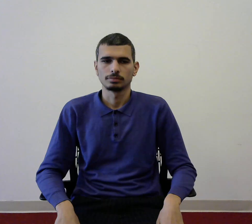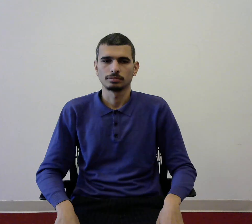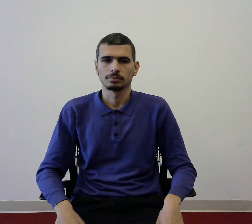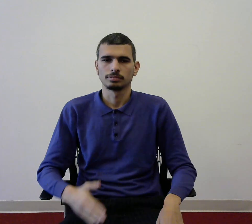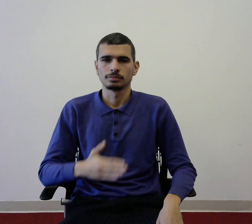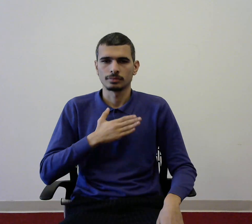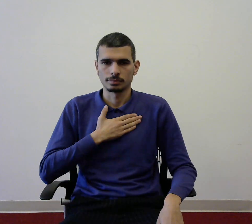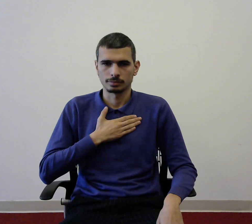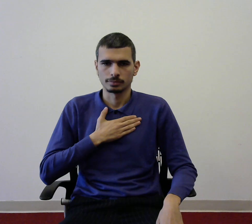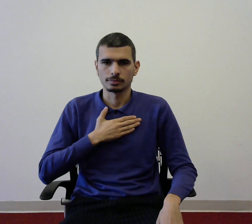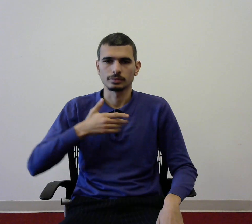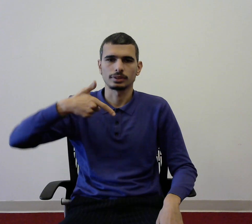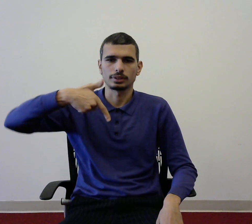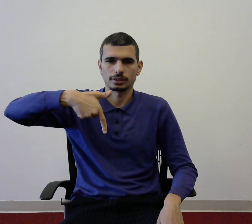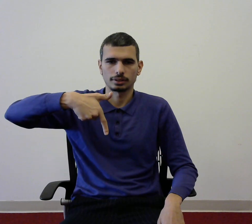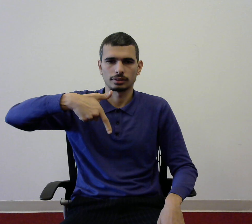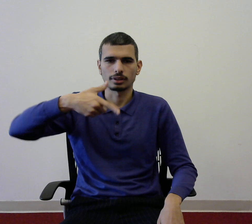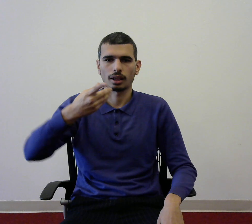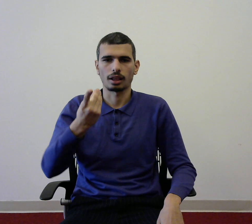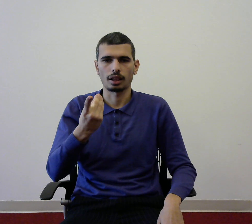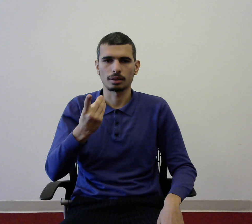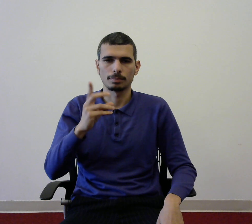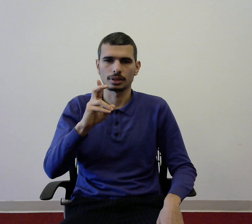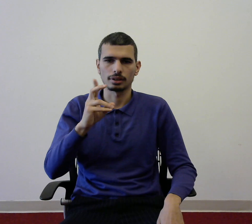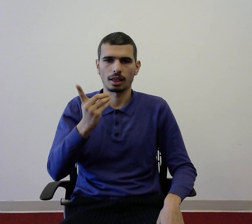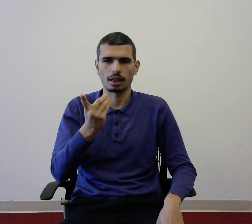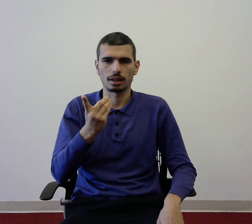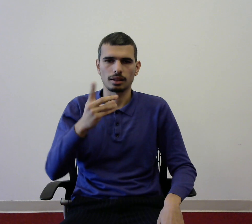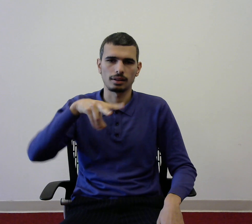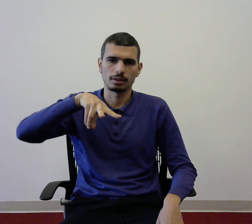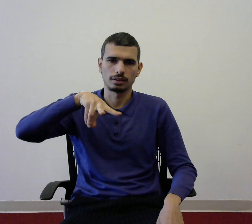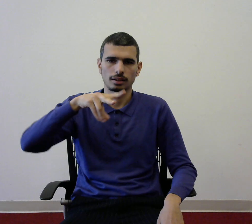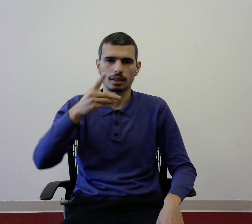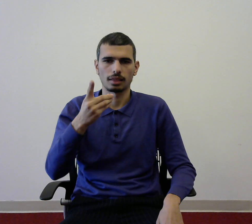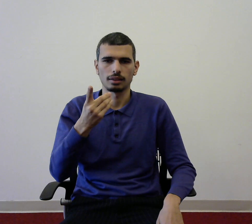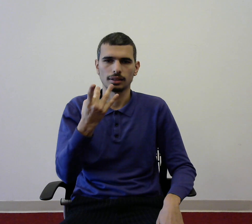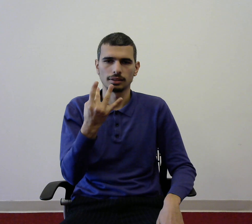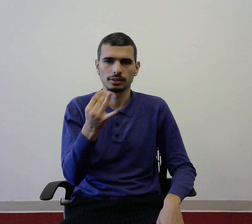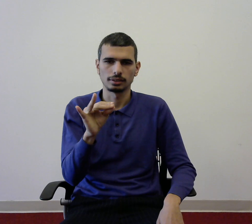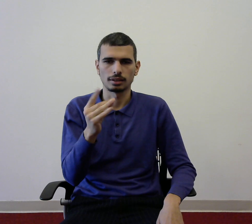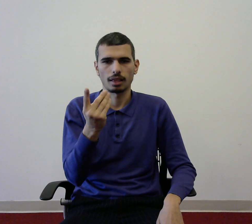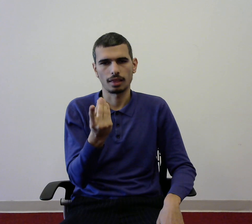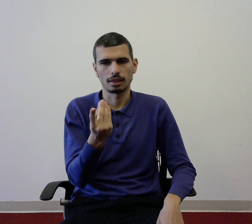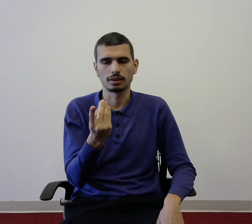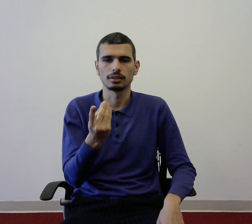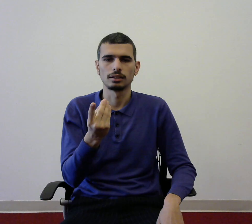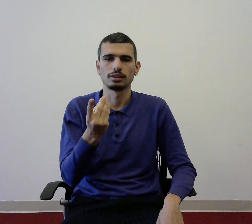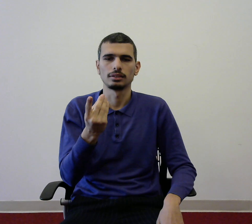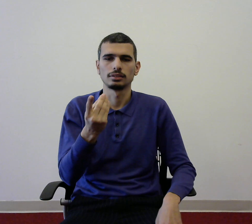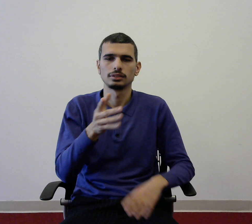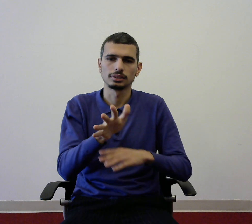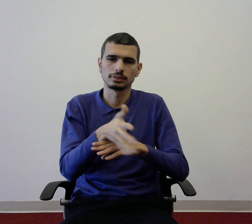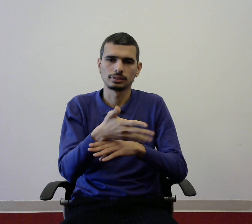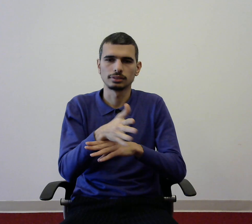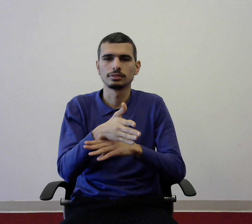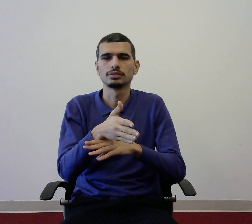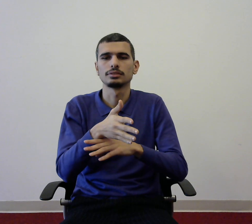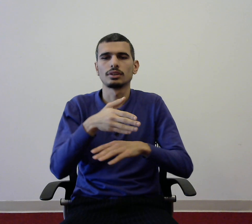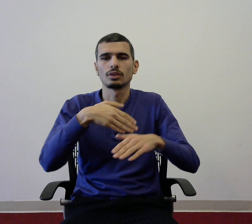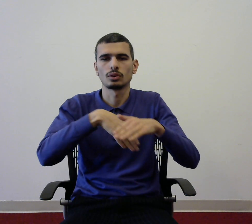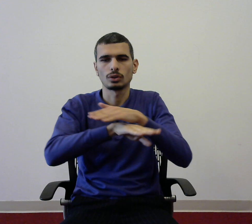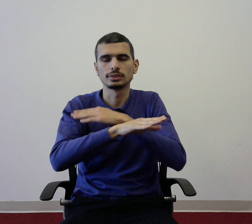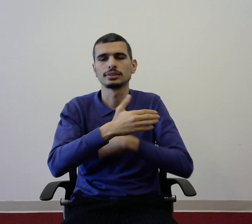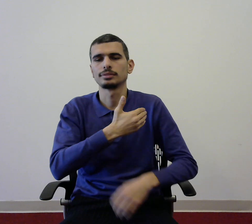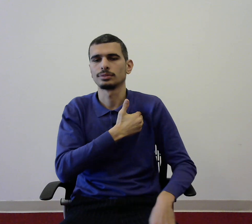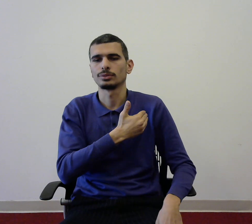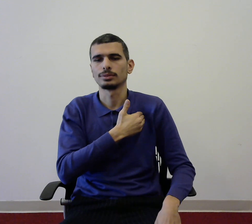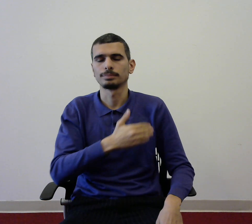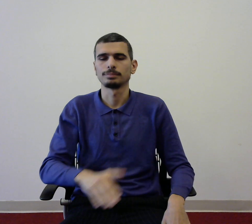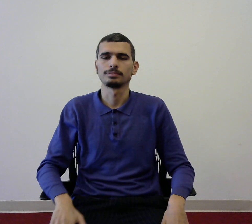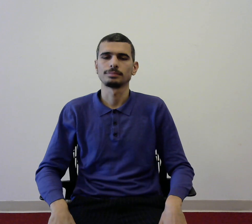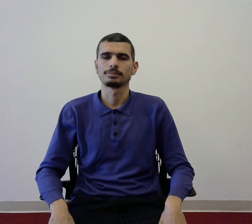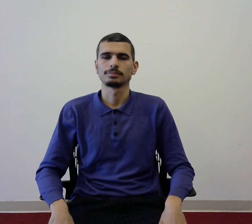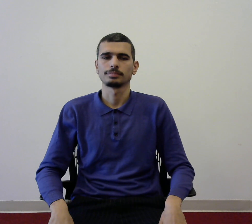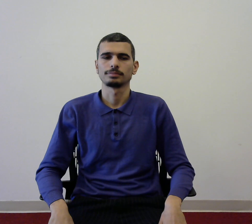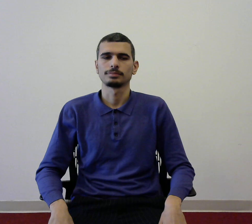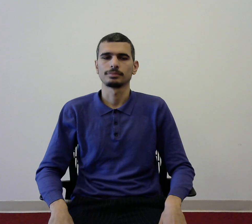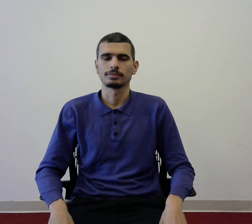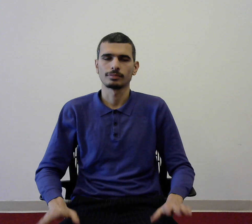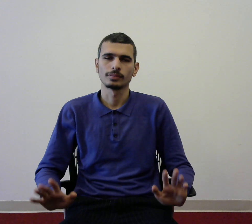Mən Qəbələyə gəzməyə getmək istəyirəm